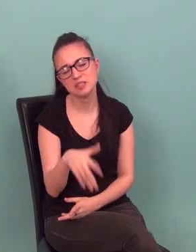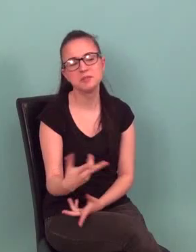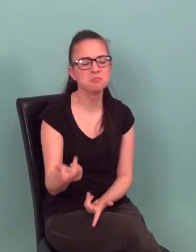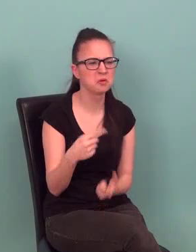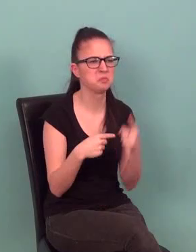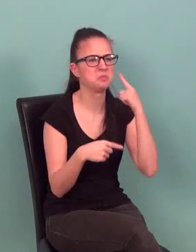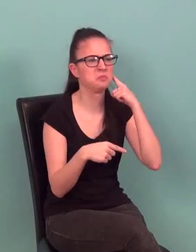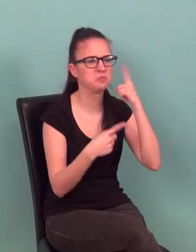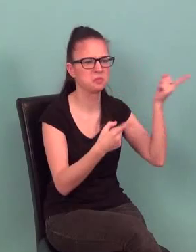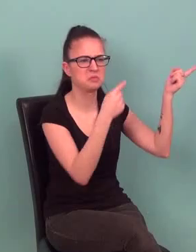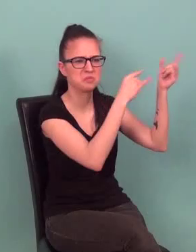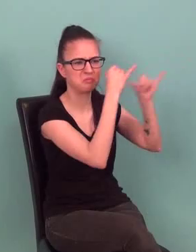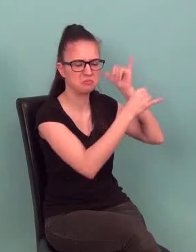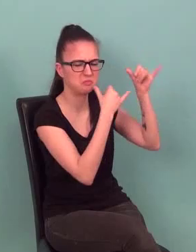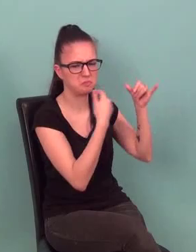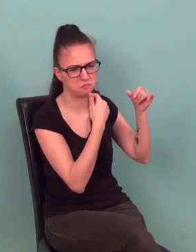Chłopiec słyszy jakieś odgłosy.